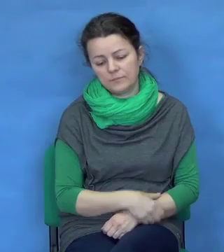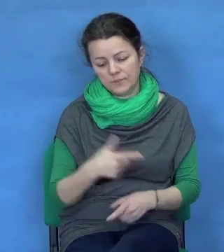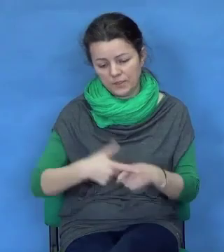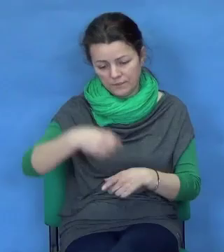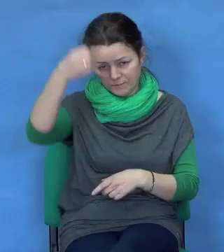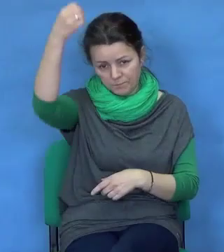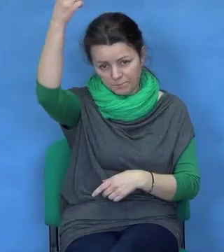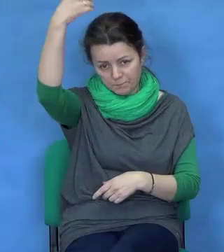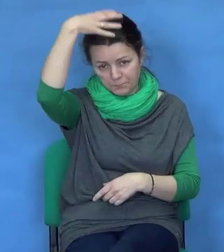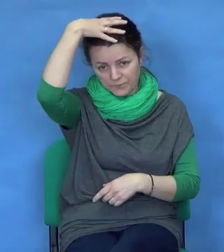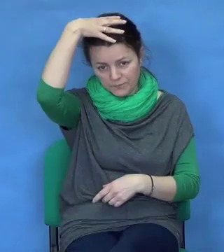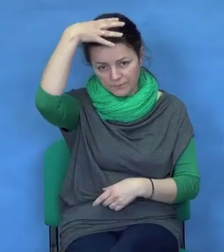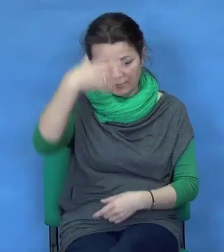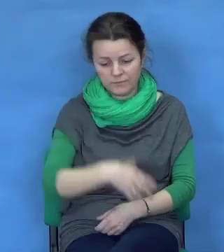Koń pod prysznicem.